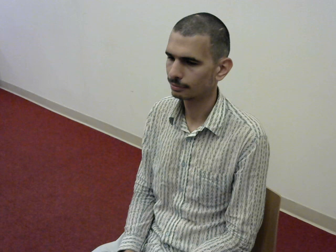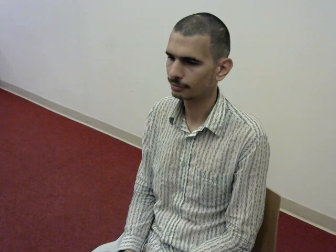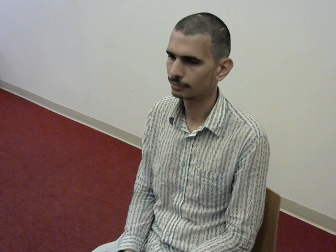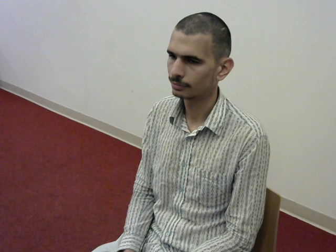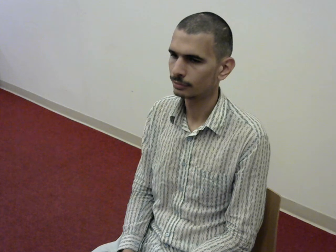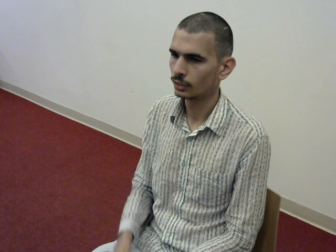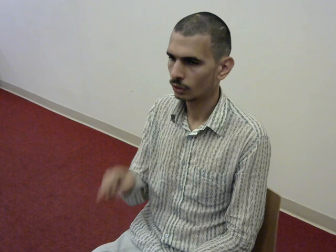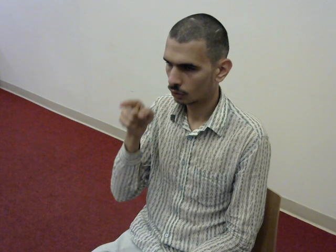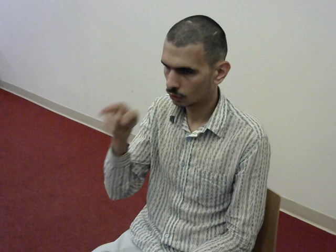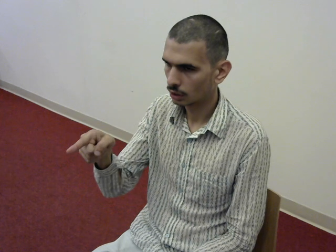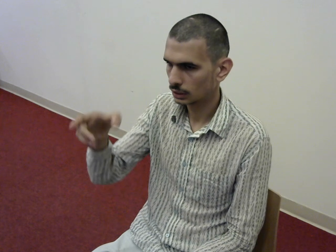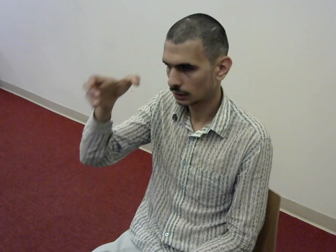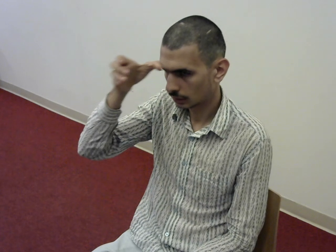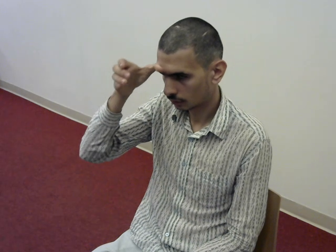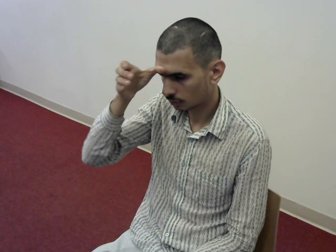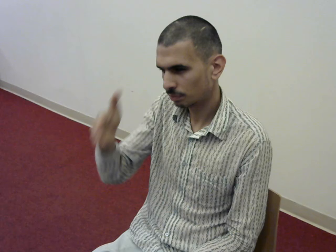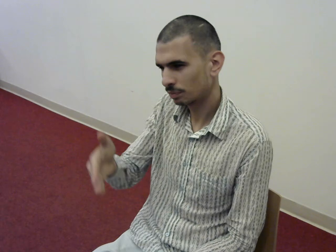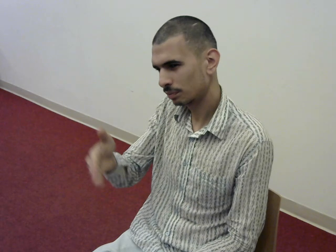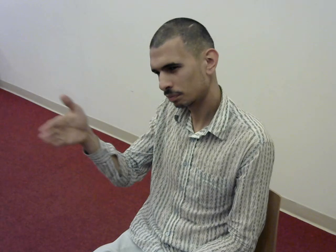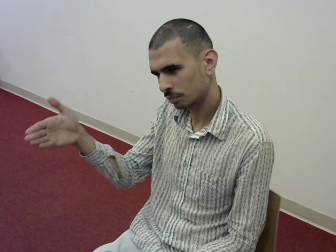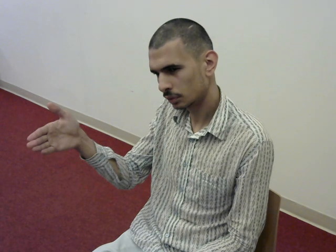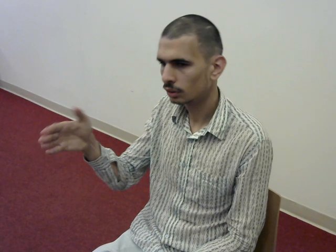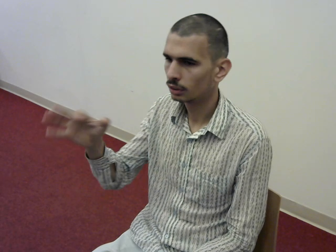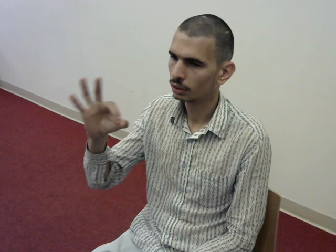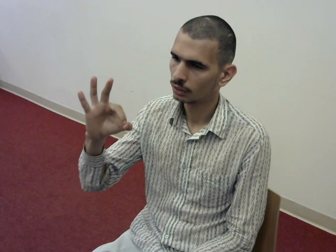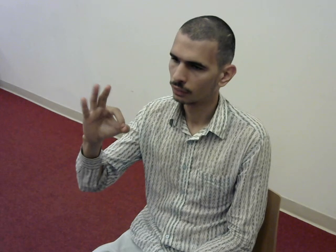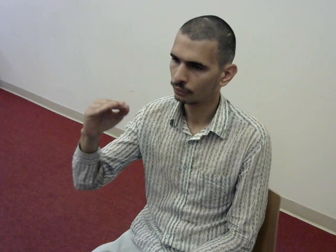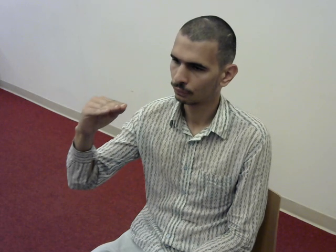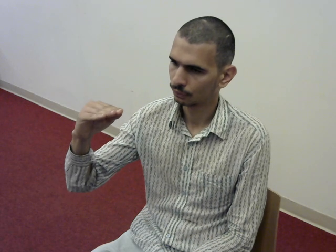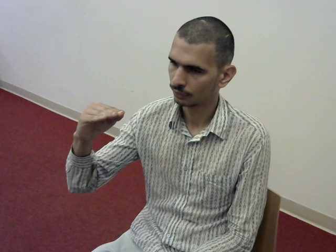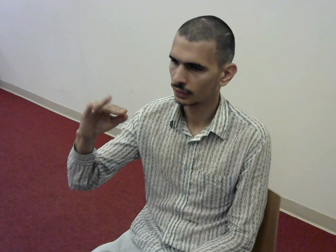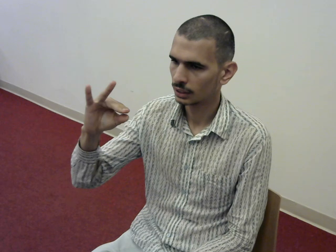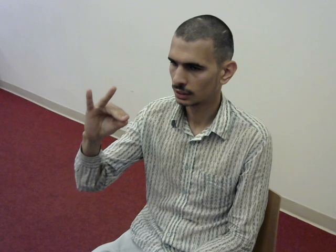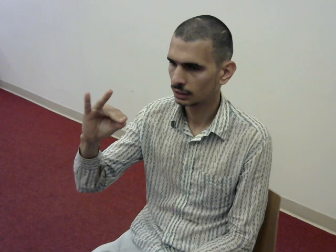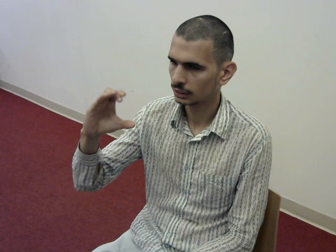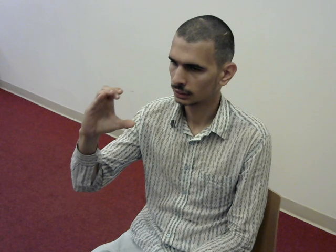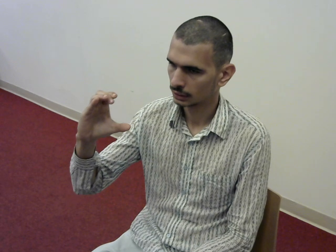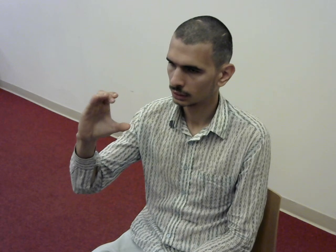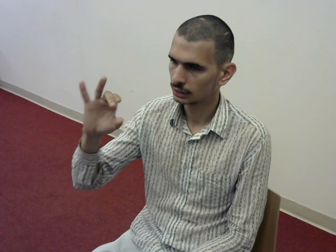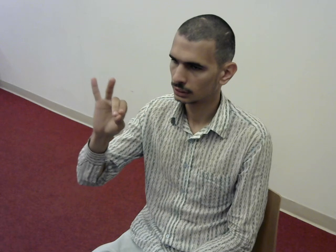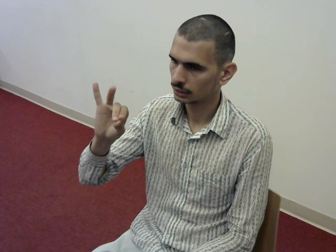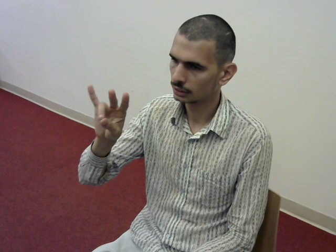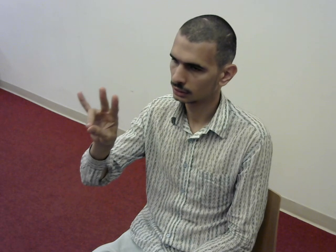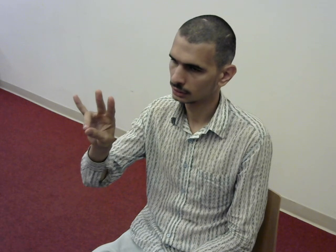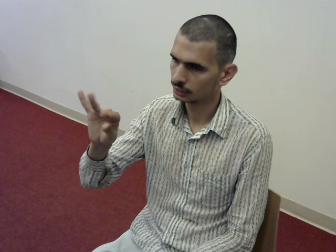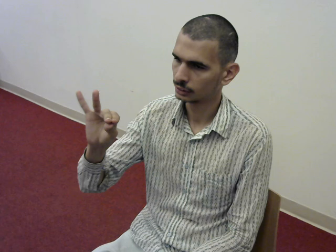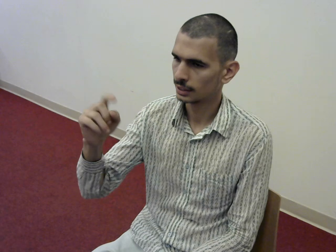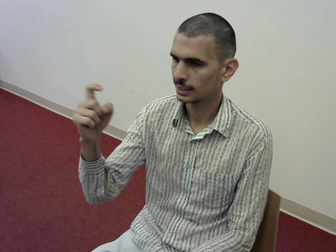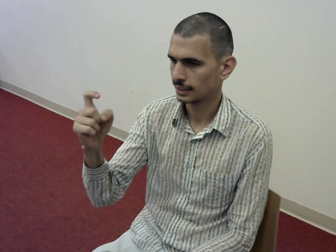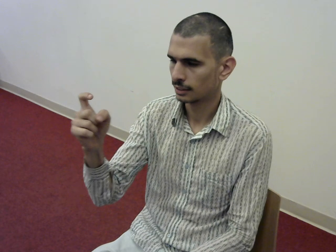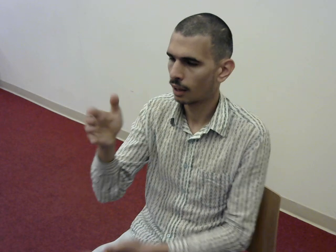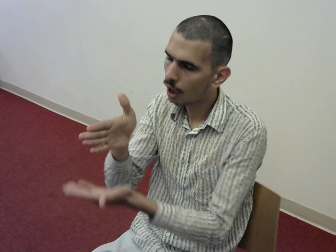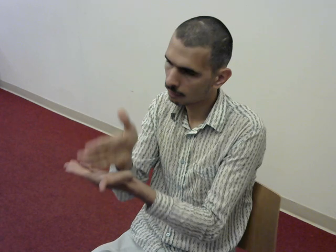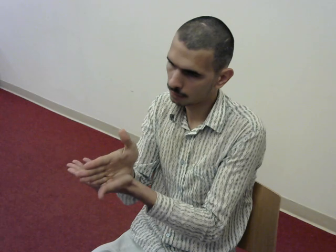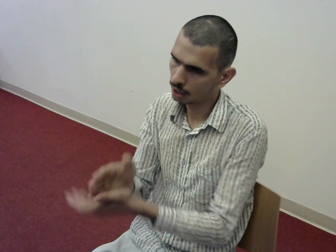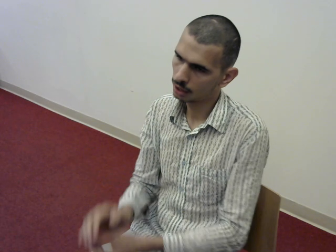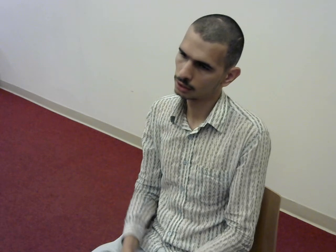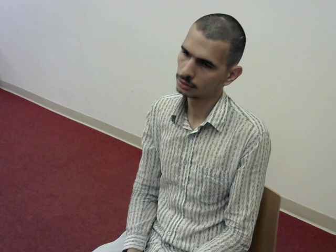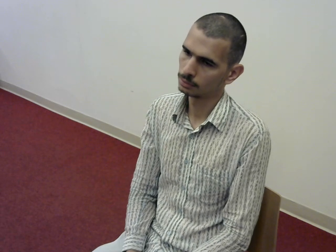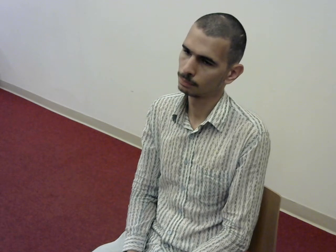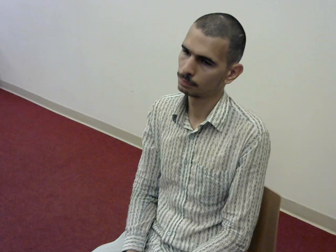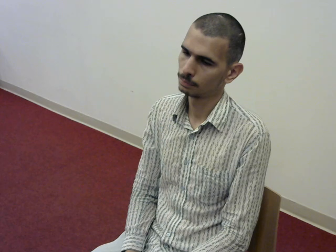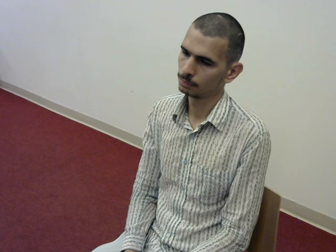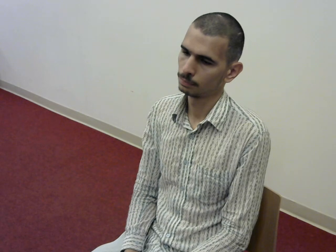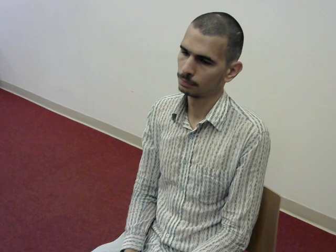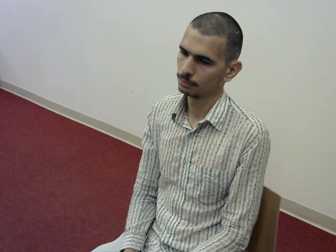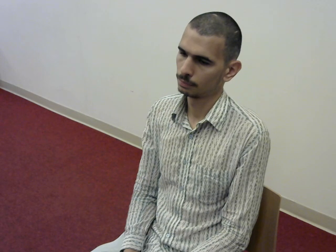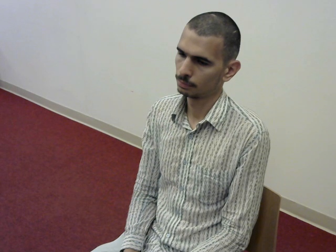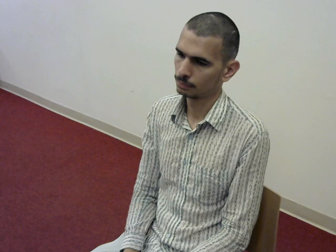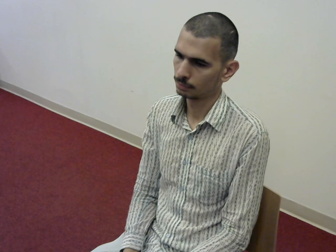Sizin Elmlər Akademiyası tərəfdə ofisiniz varmı?